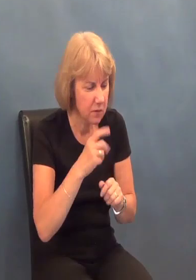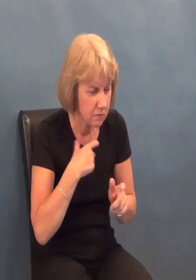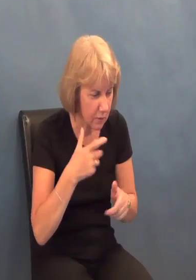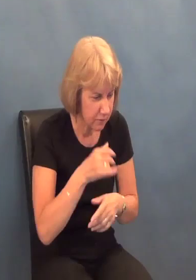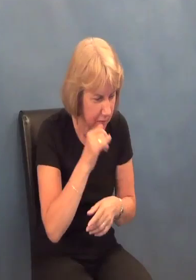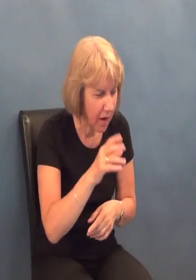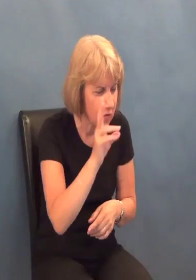A nie, w czwartek mam klub, więc nie dam rady.